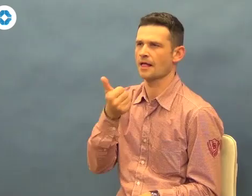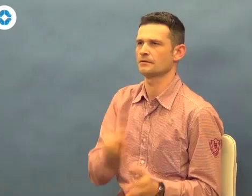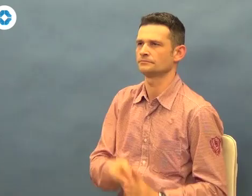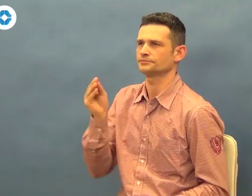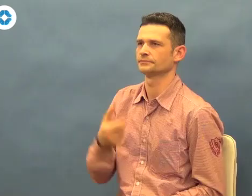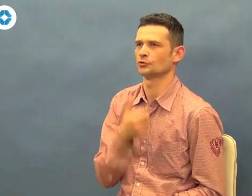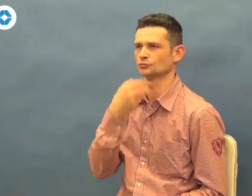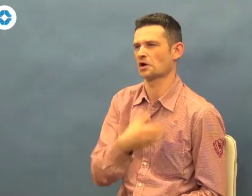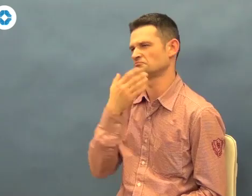Jedna gruszka mu wystarczy.